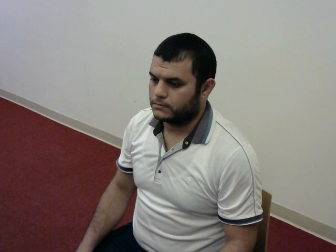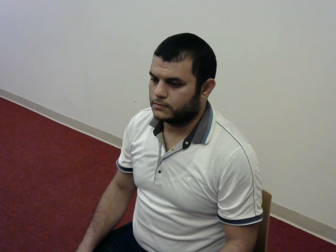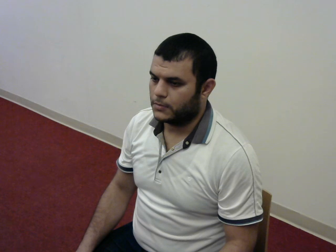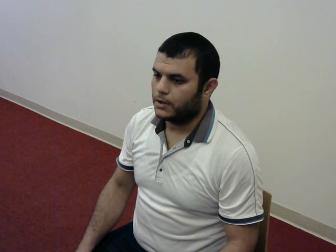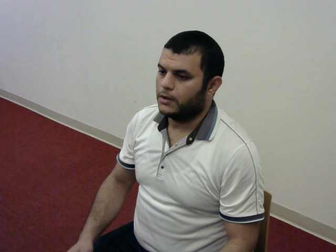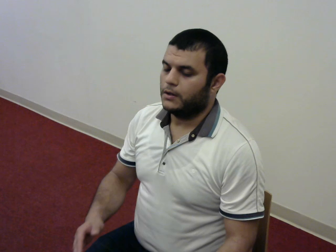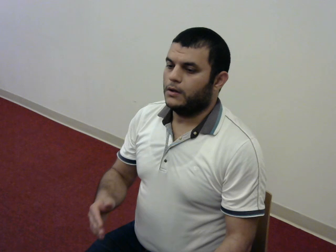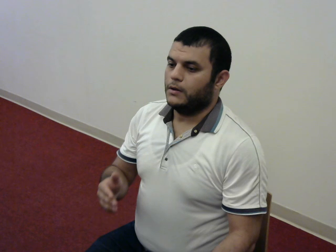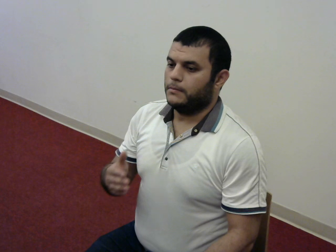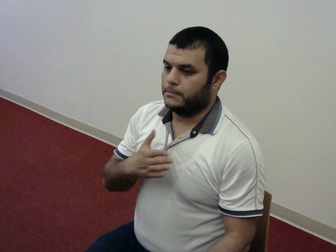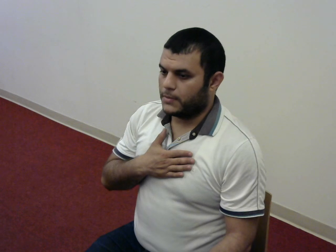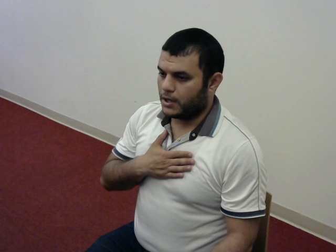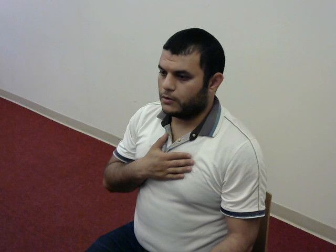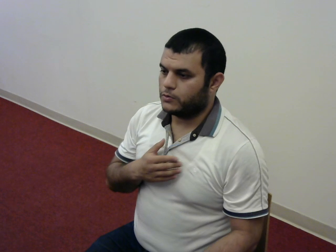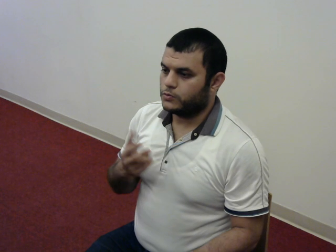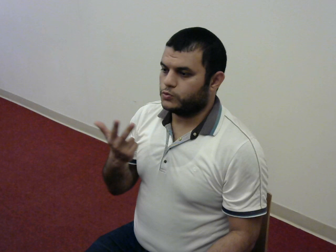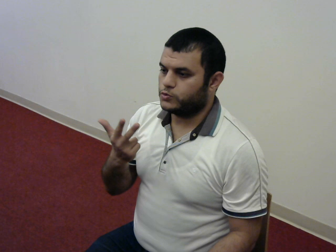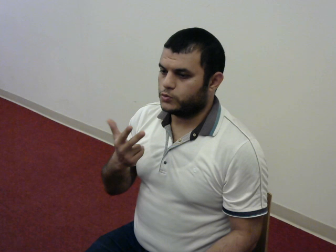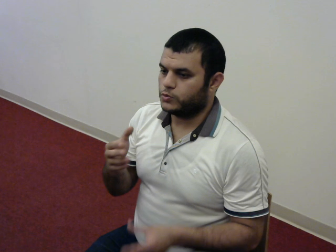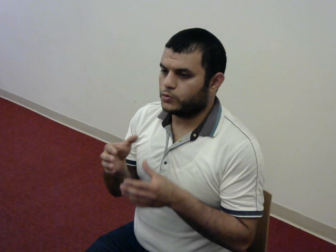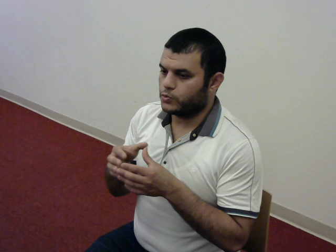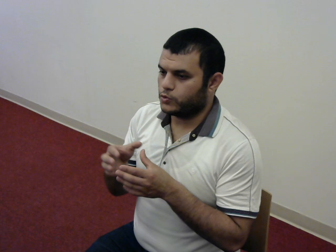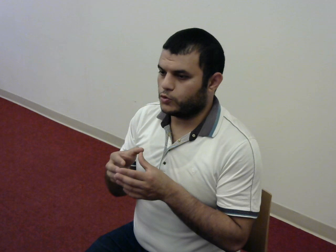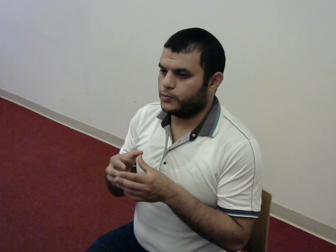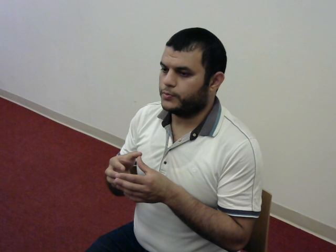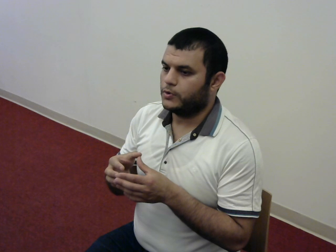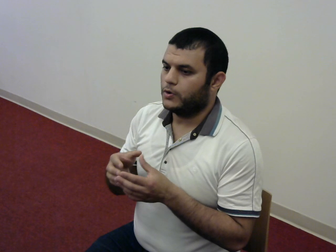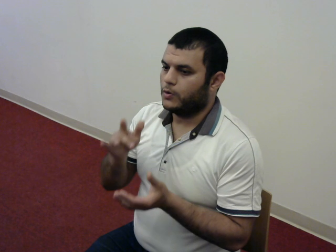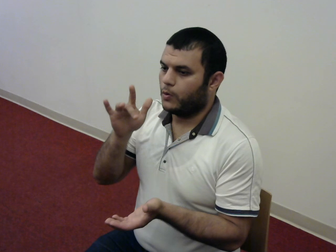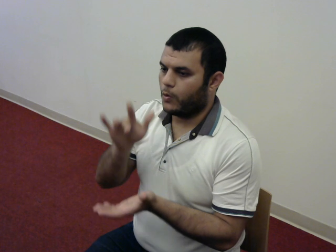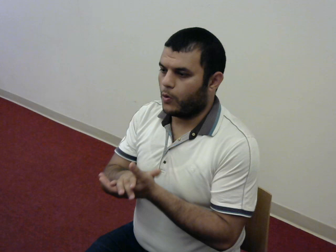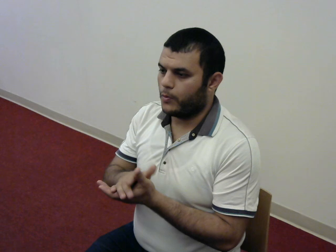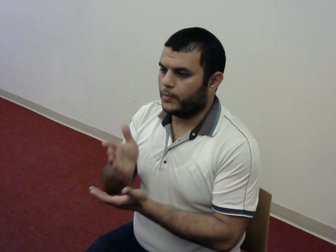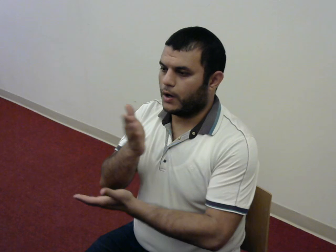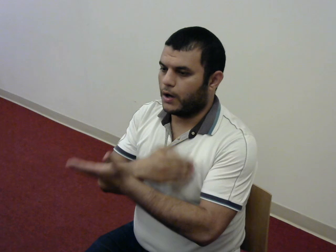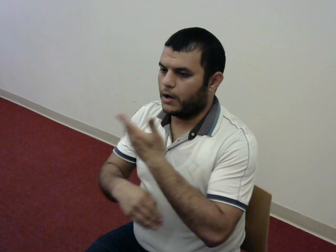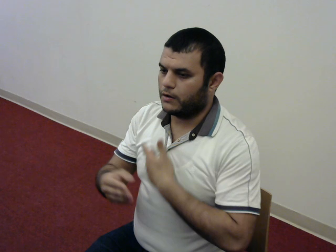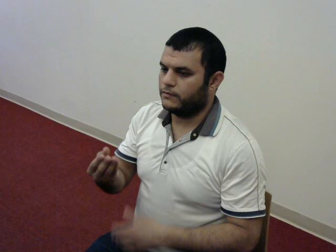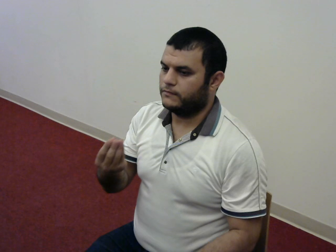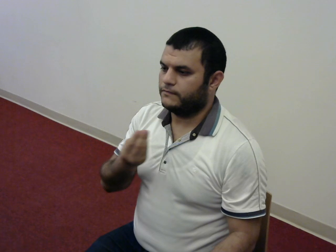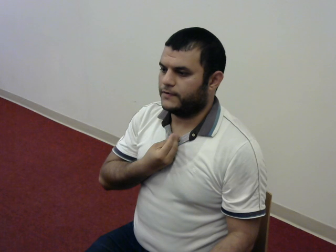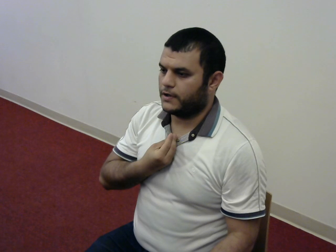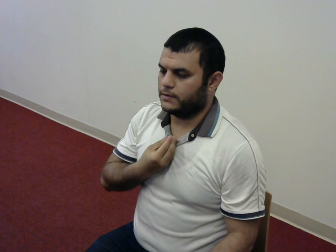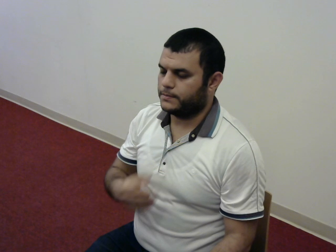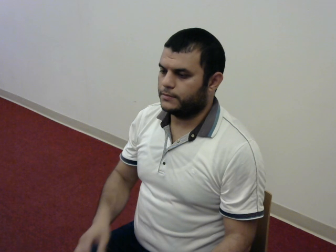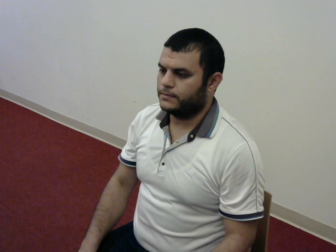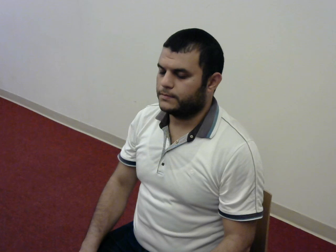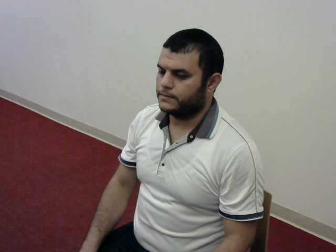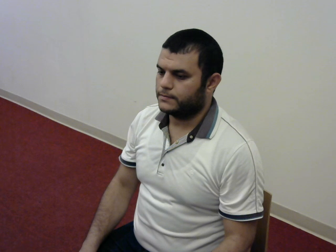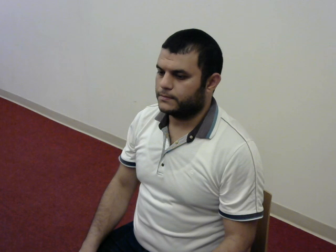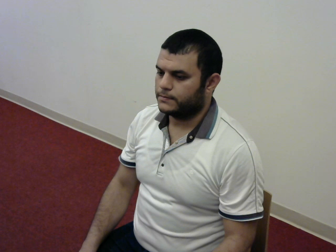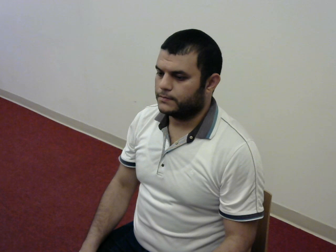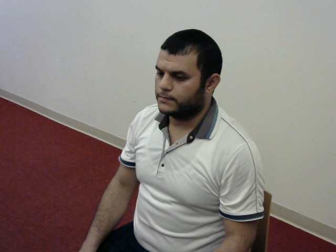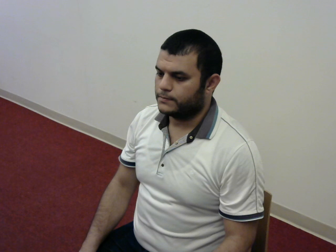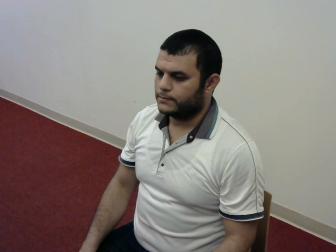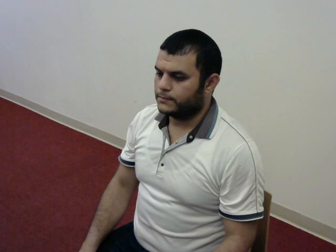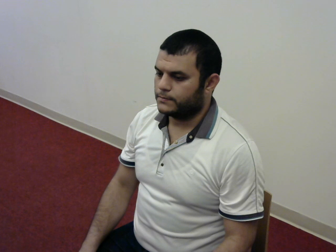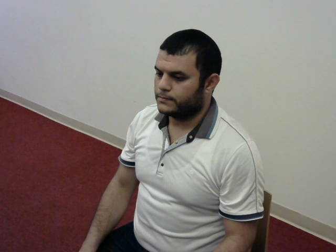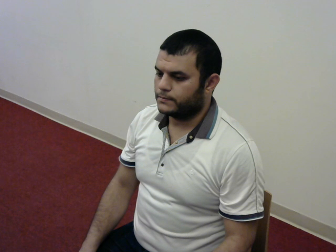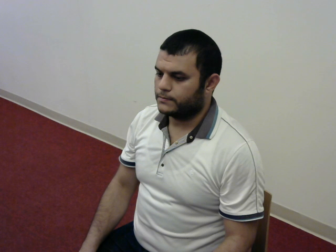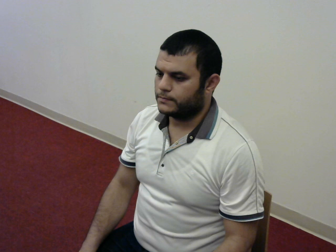Mənə III dərəcə müddətsiz əlillik verilib